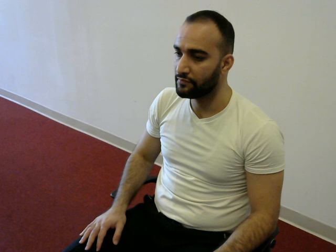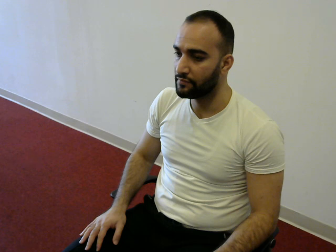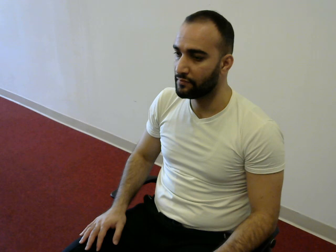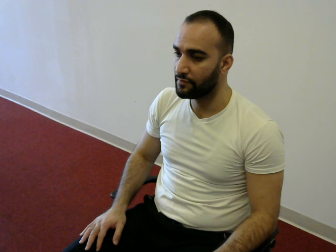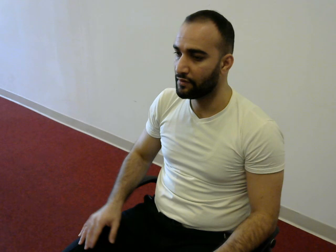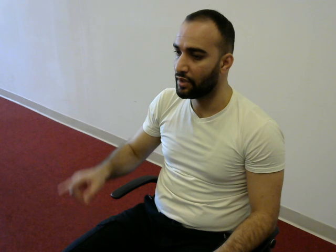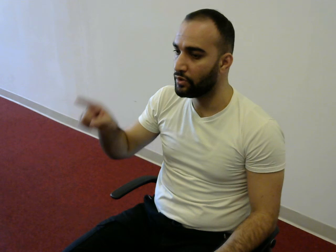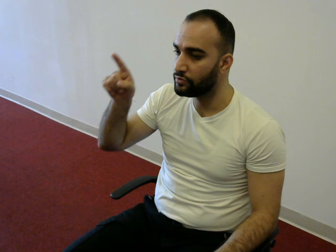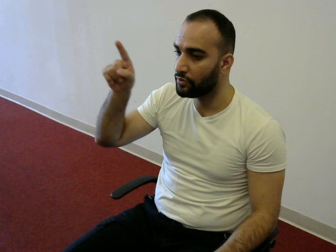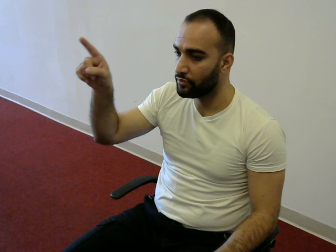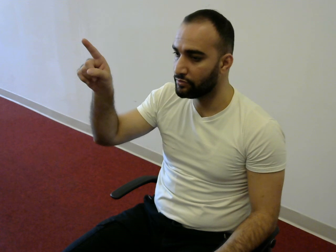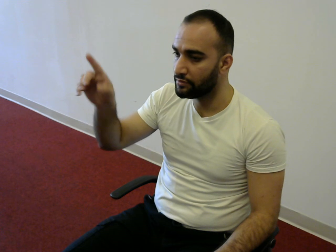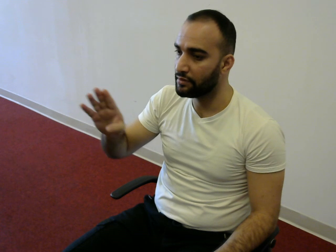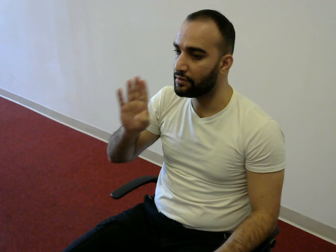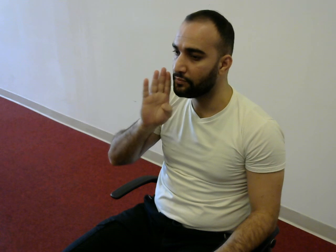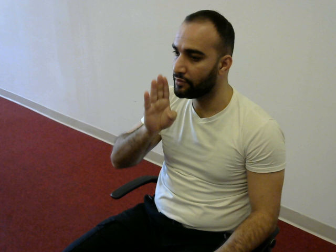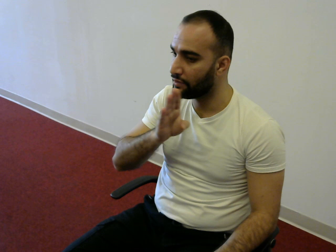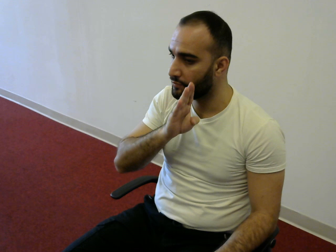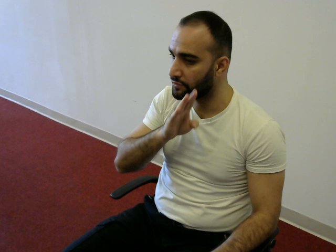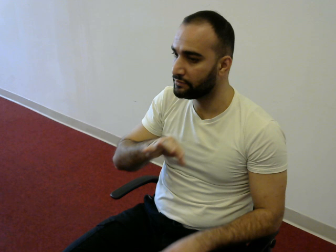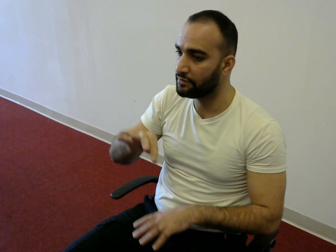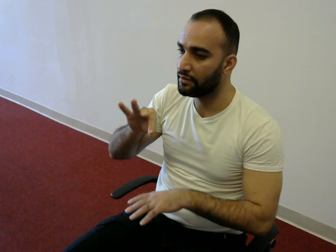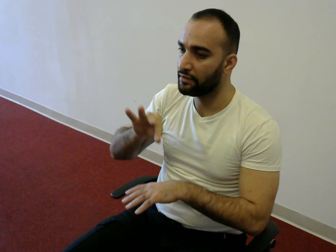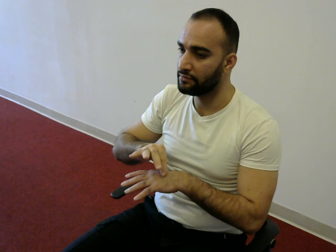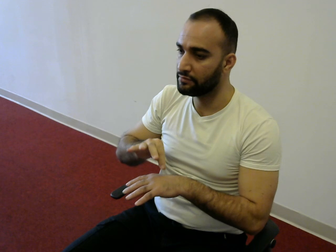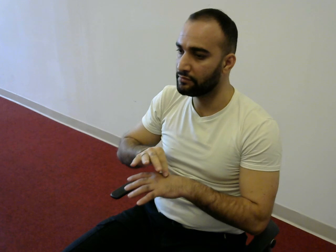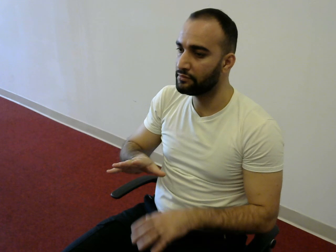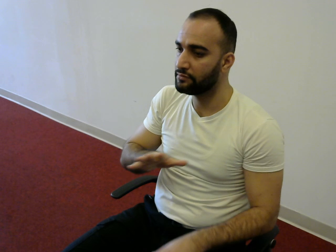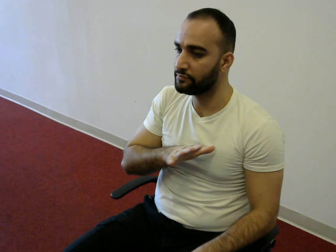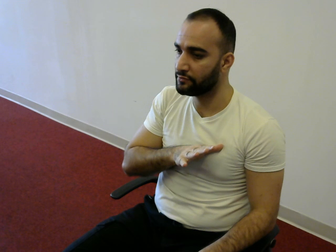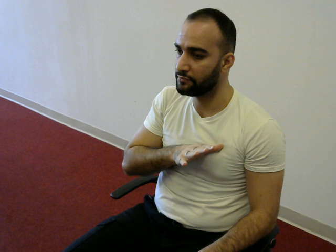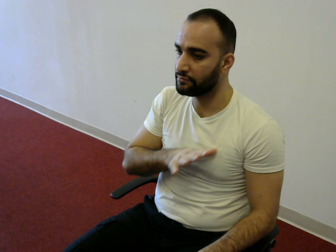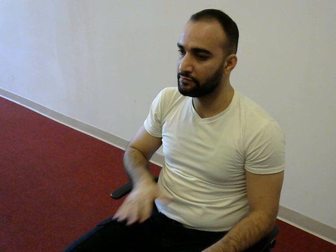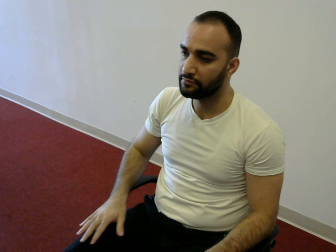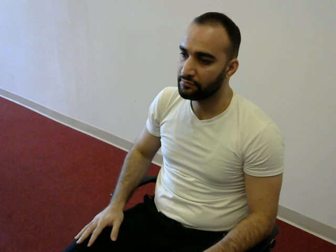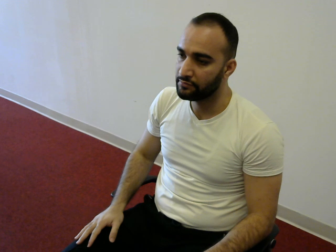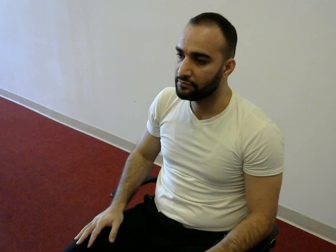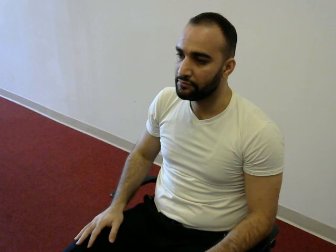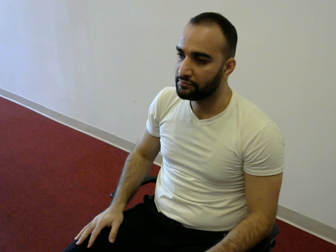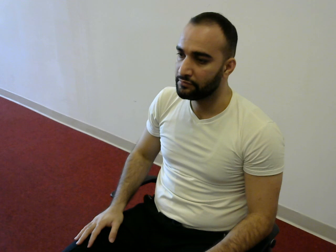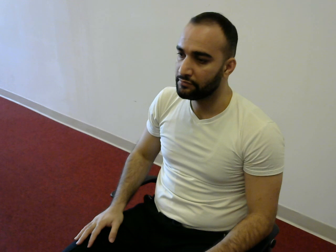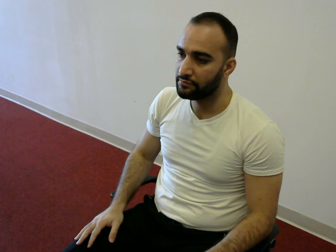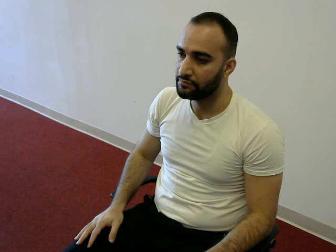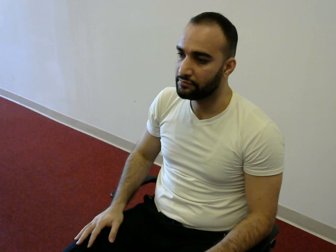Onun anası xəstələnmişdi